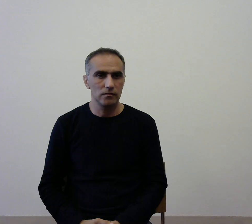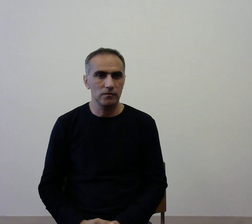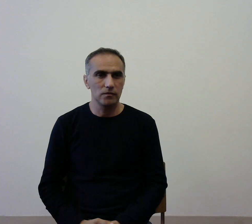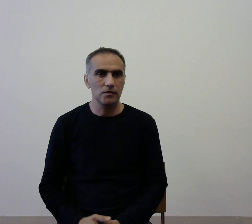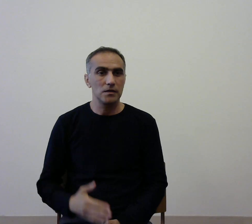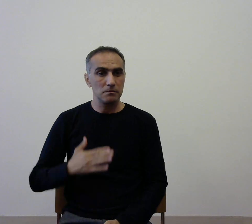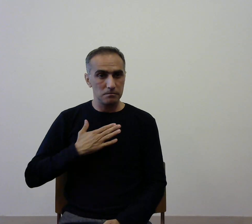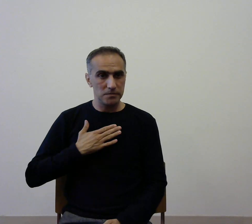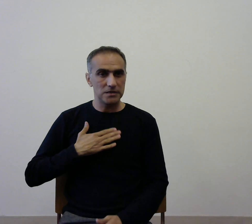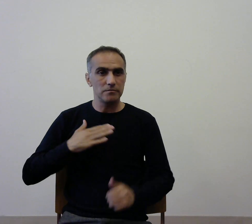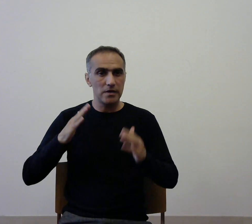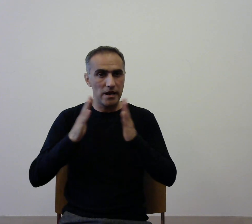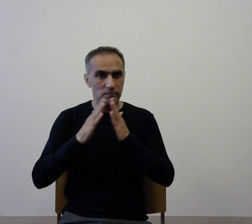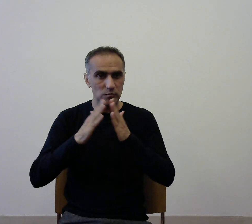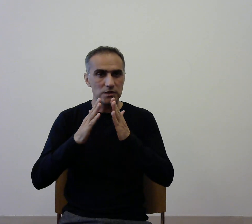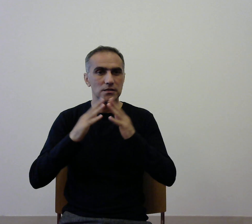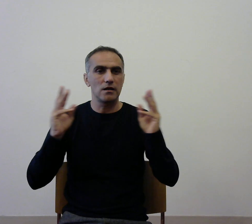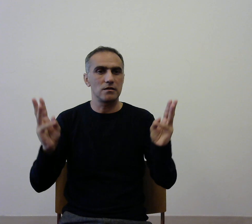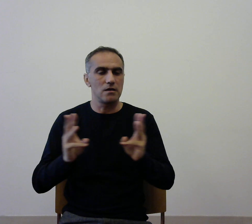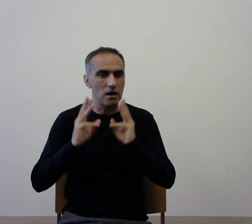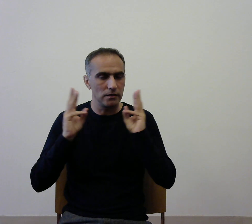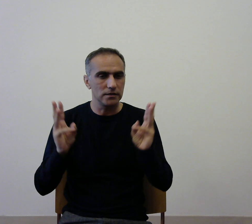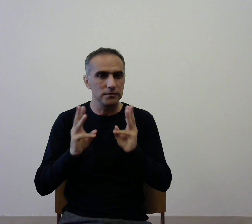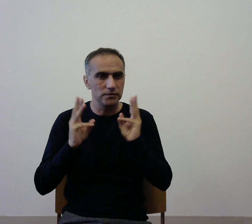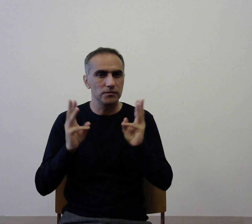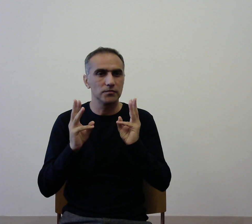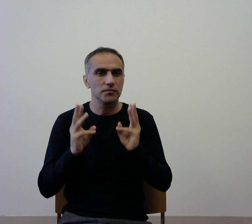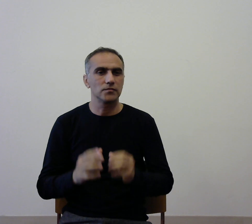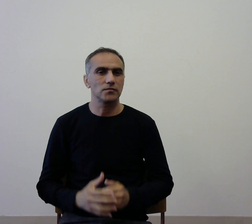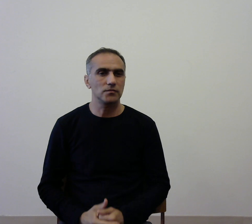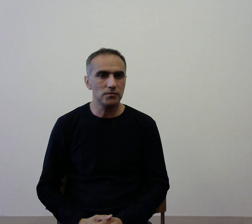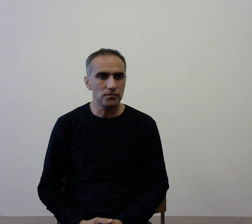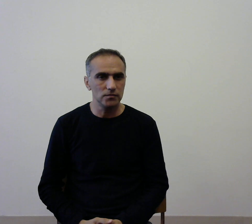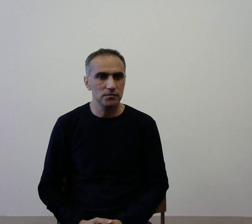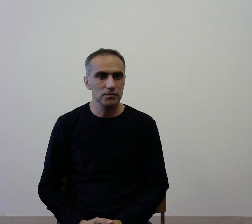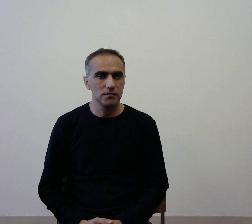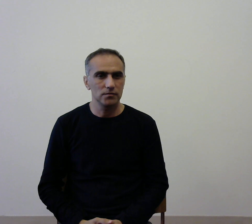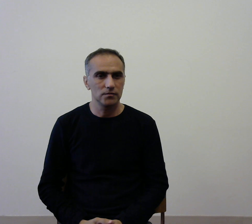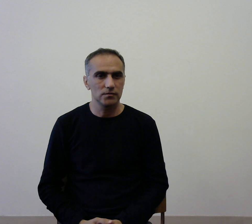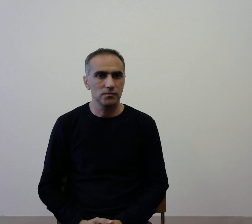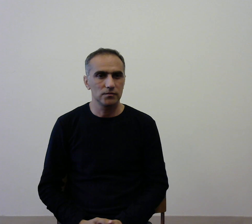Bizim evizim yanır